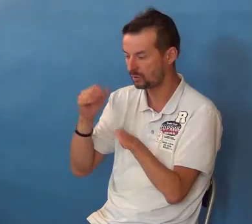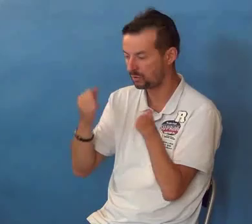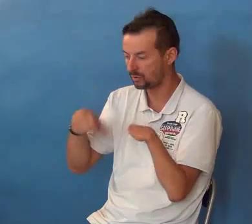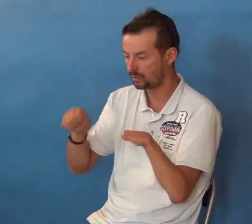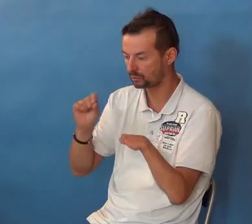Motor.